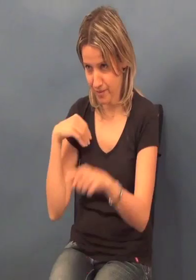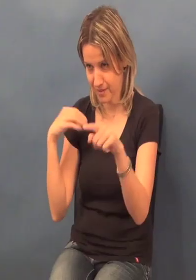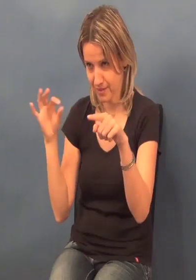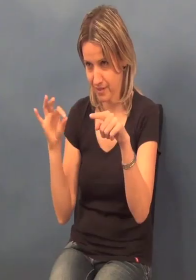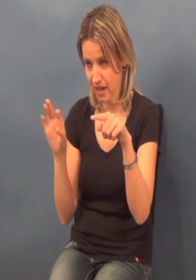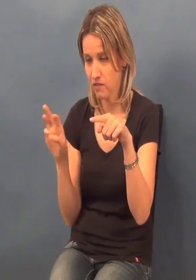Możesz w środę?